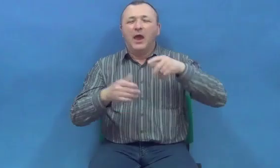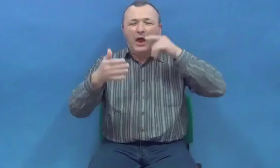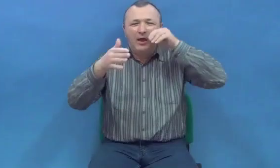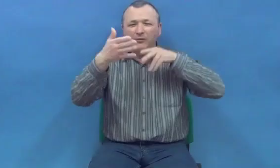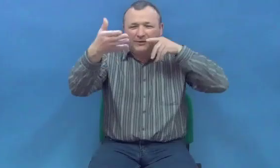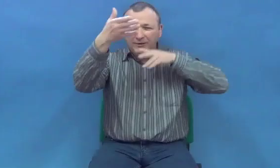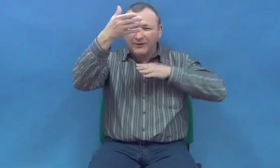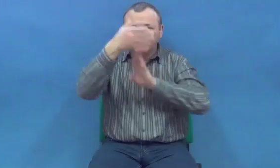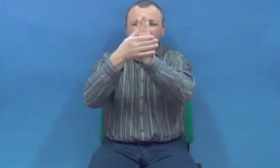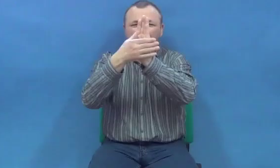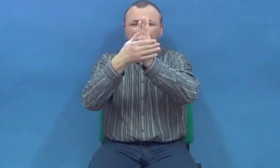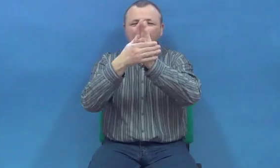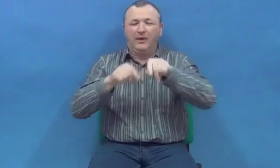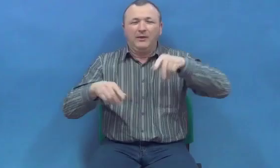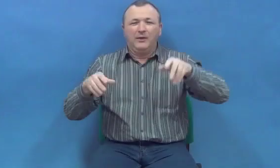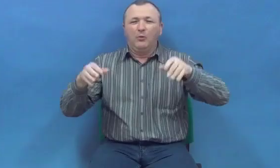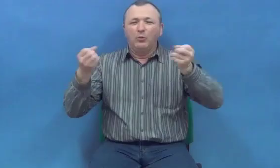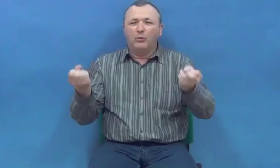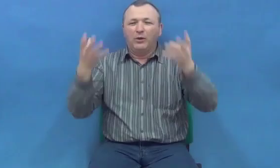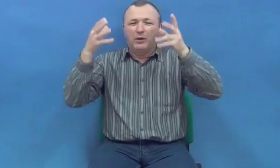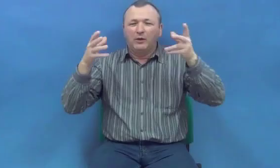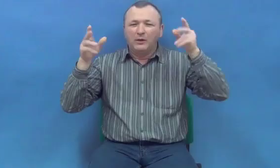Nagle wchodzi od dołu w ubranie i wygląda jak duch.